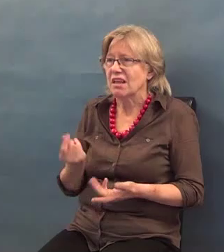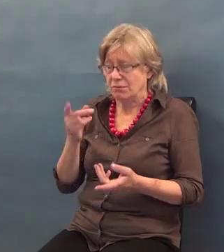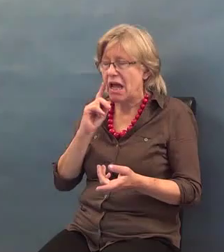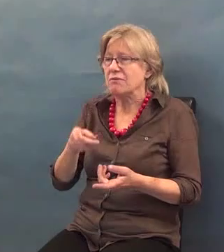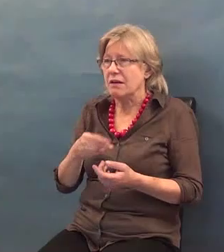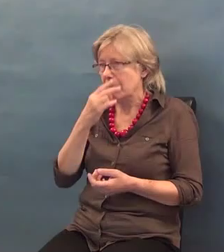Tak, prawda.